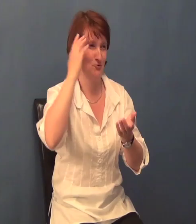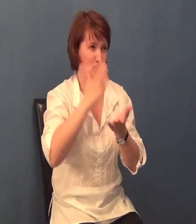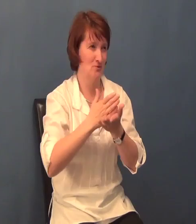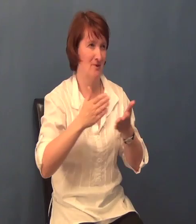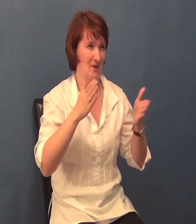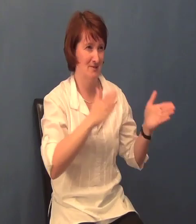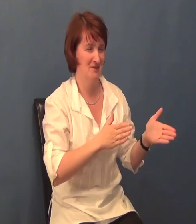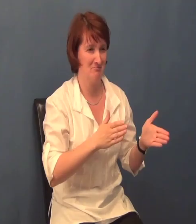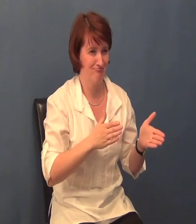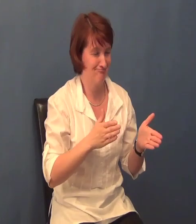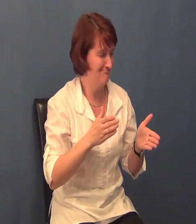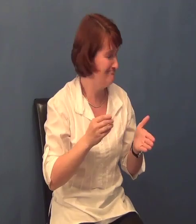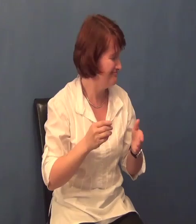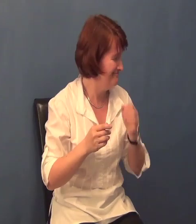Już trafiła... Co jest następnie, hmm?